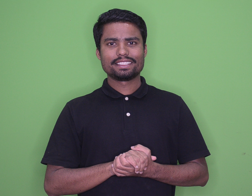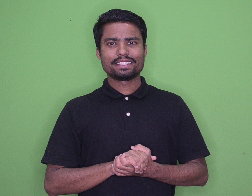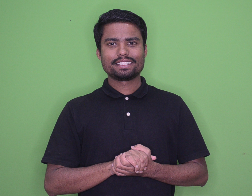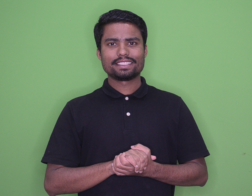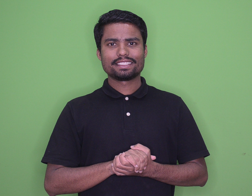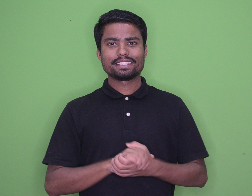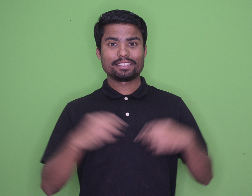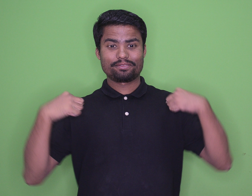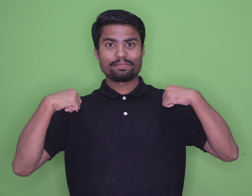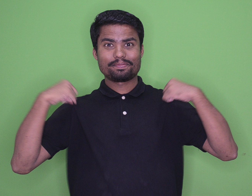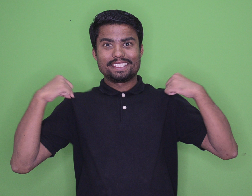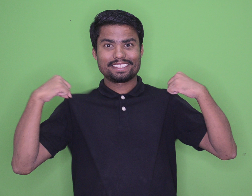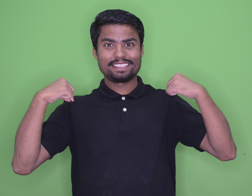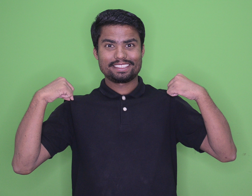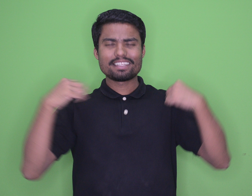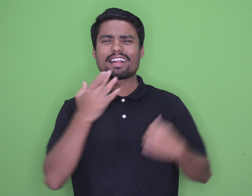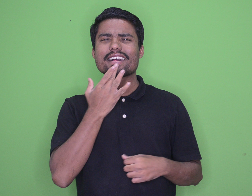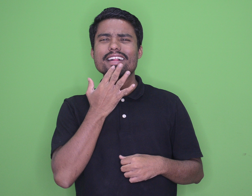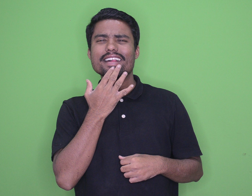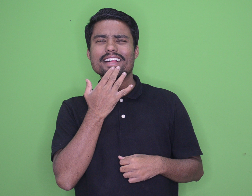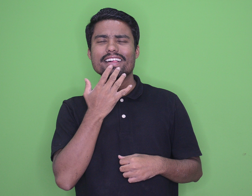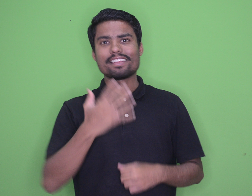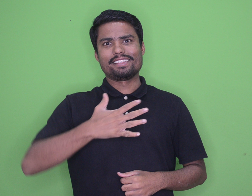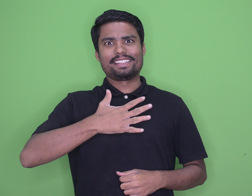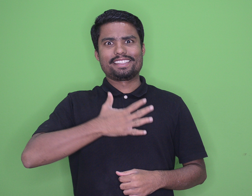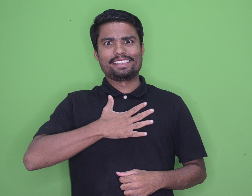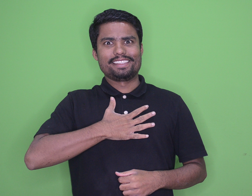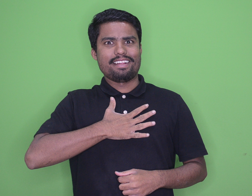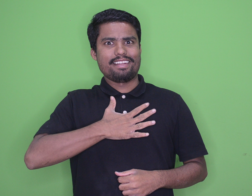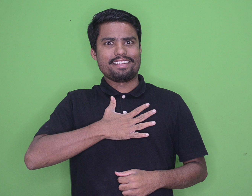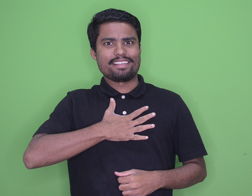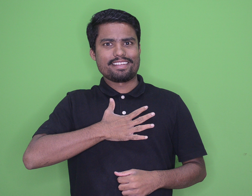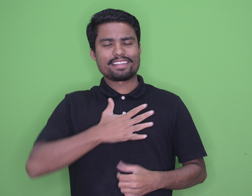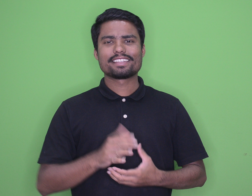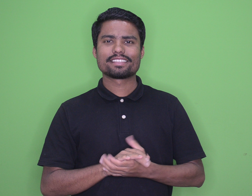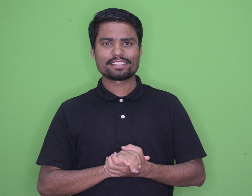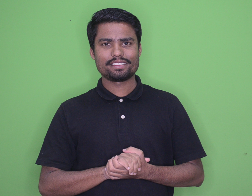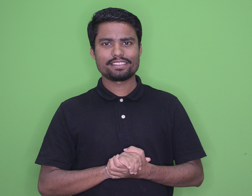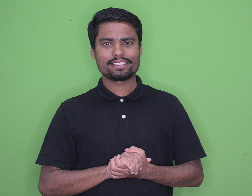the dress is in green